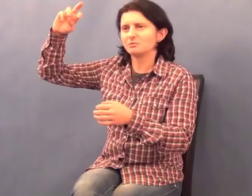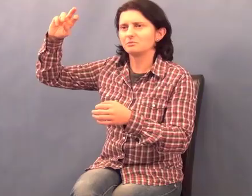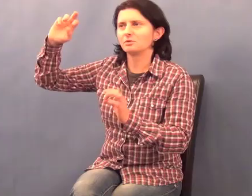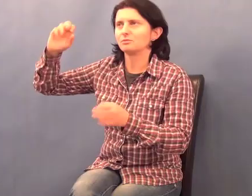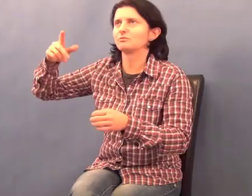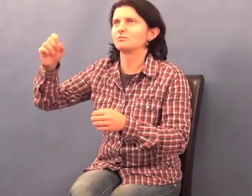Wrzucał.